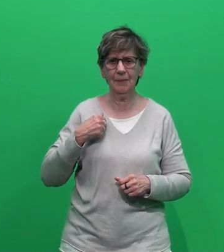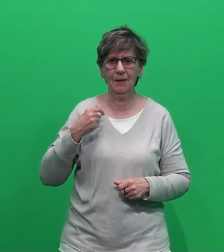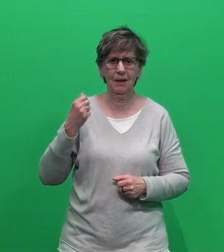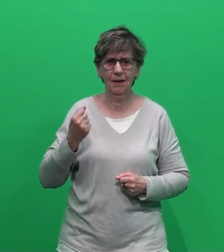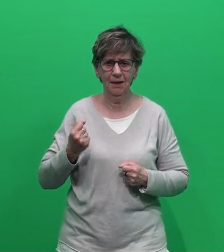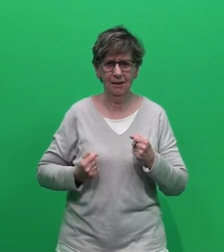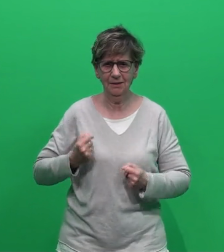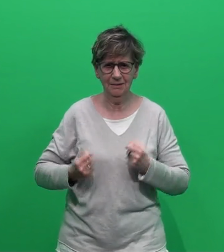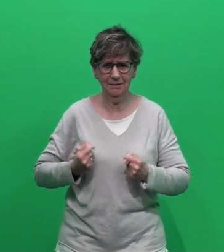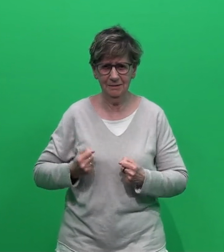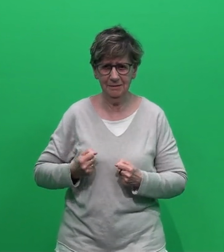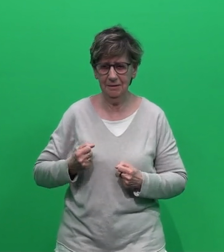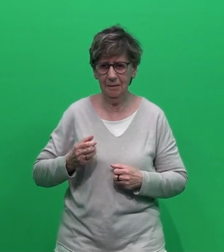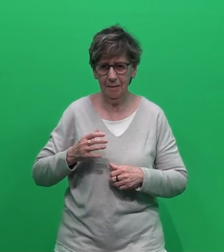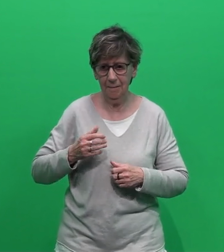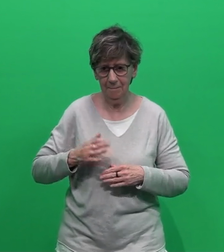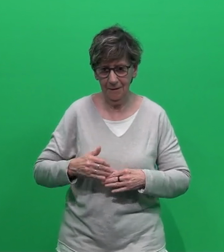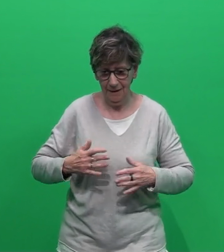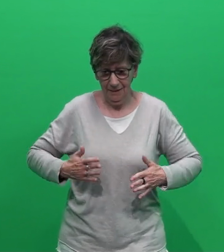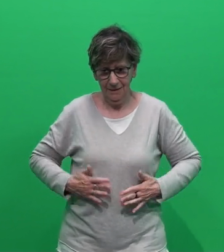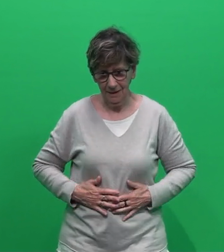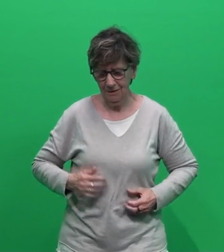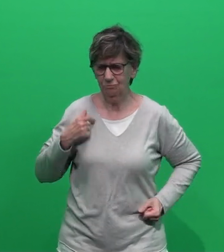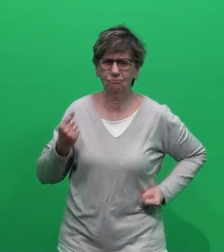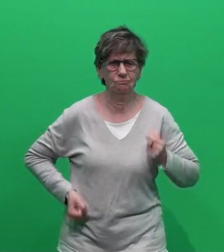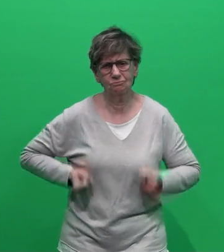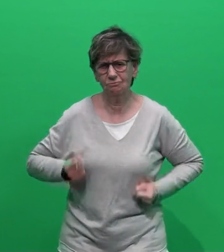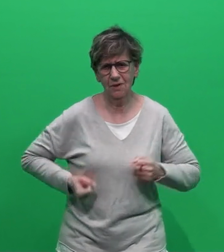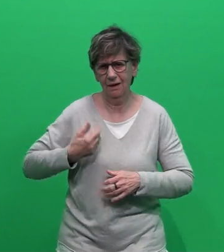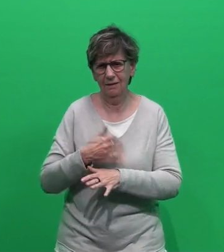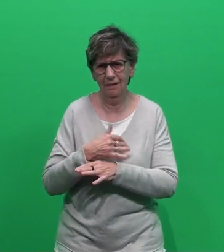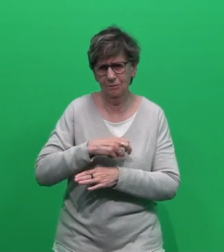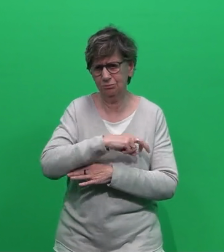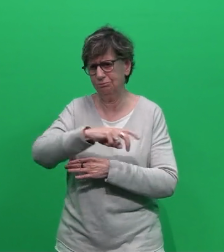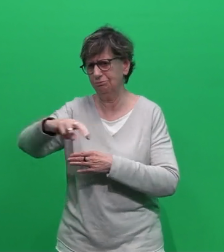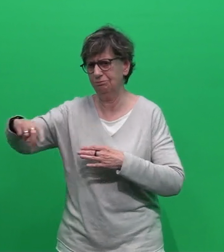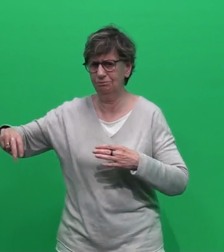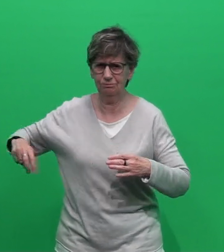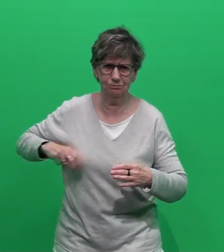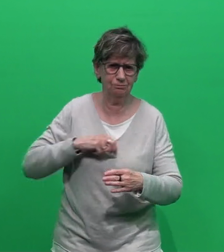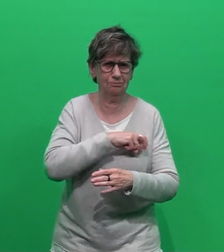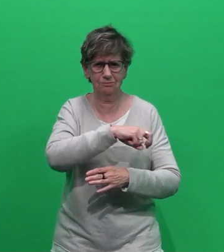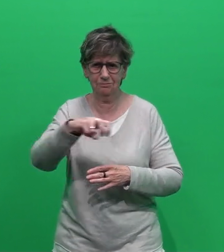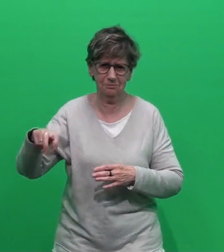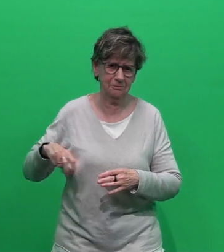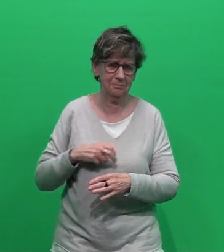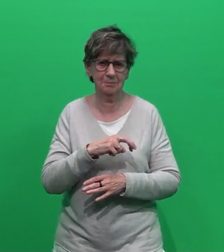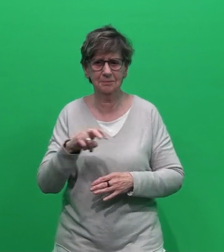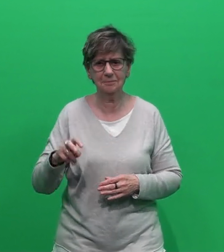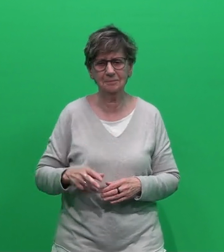Corro per aprimar-me. Faig voltes corrent pel carrer.